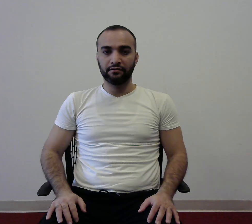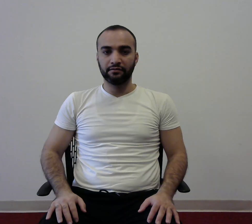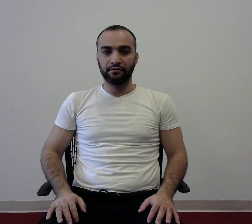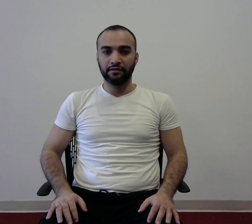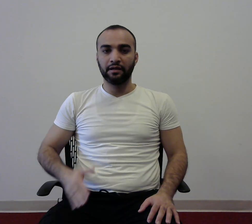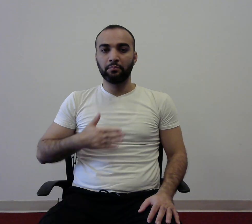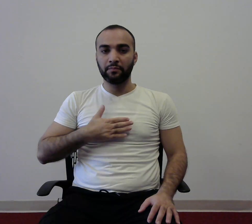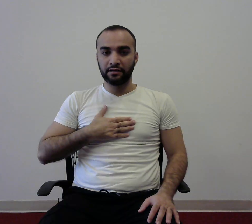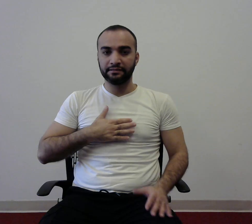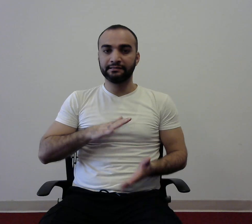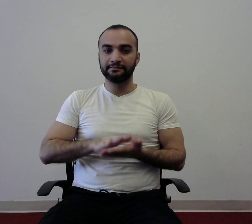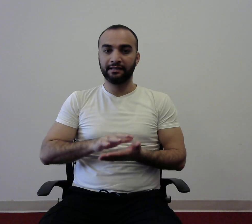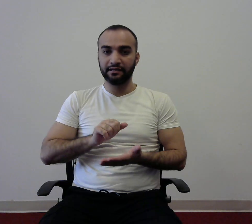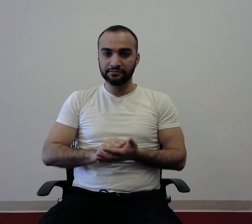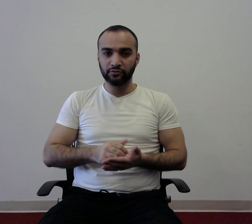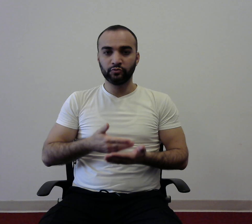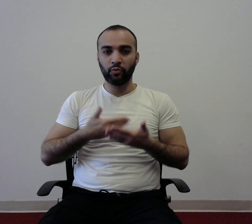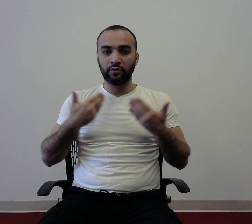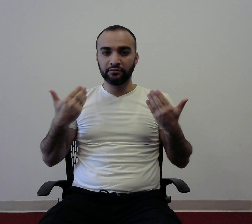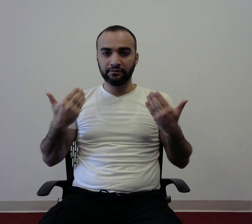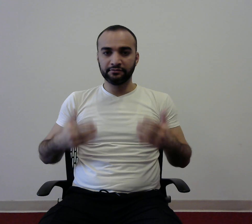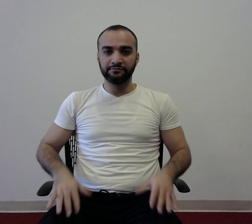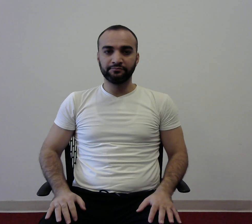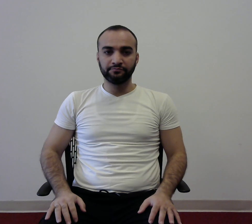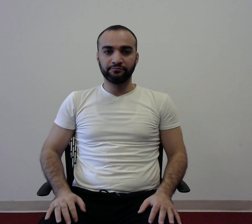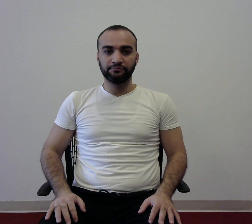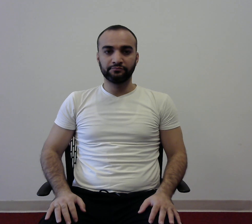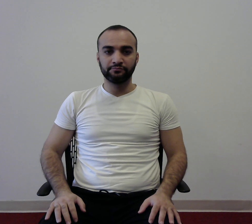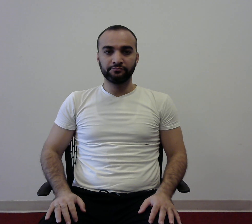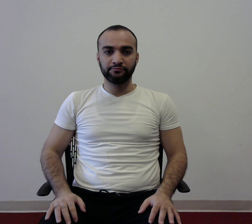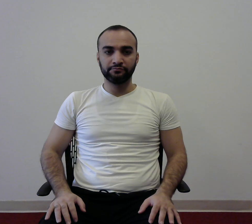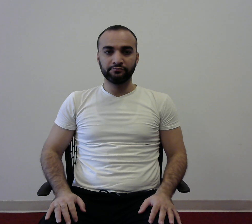Mənim ləqəbim yoxdur